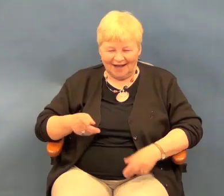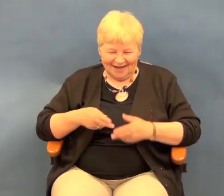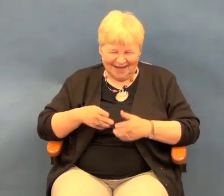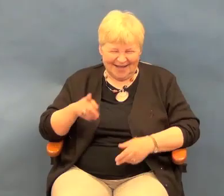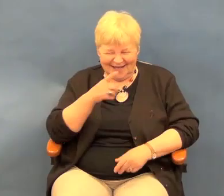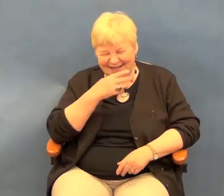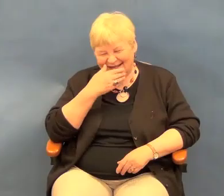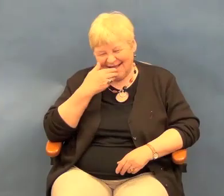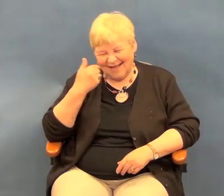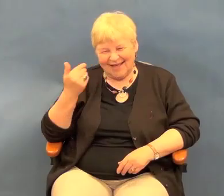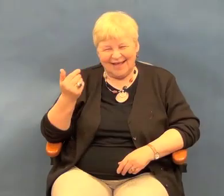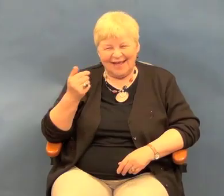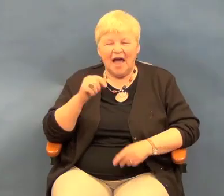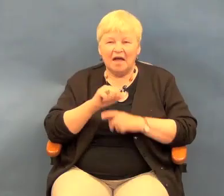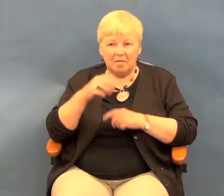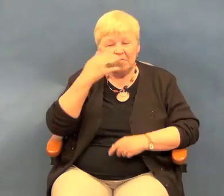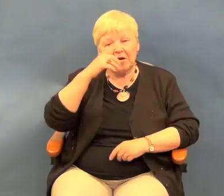Nie wolno wchodzić, nie ma takiego znaku...